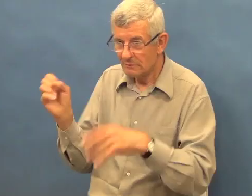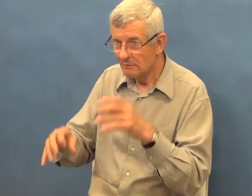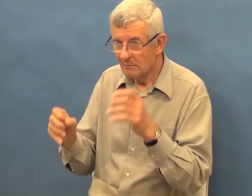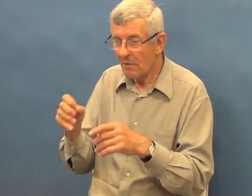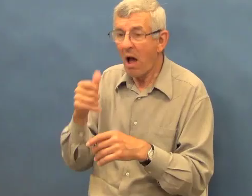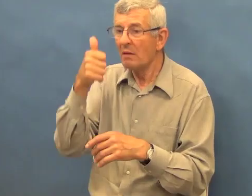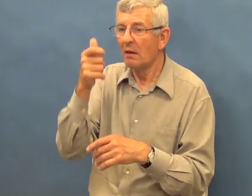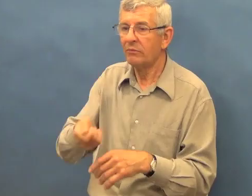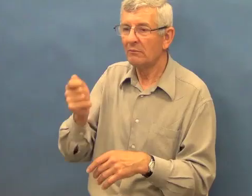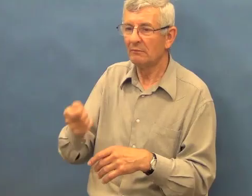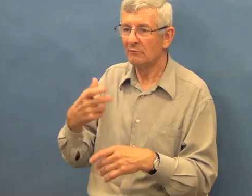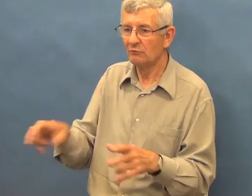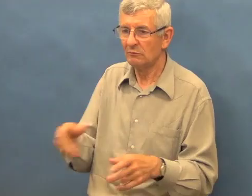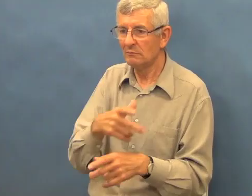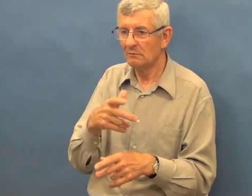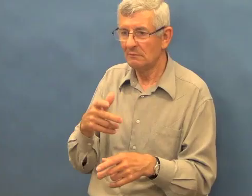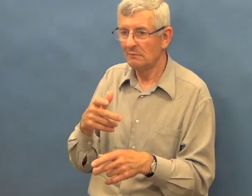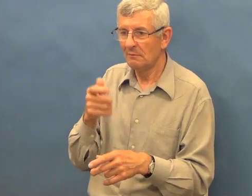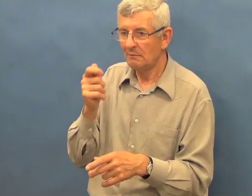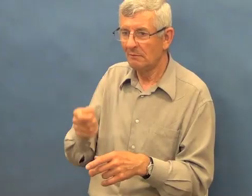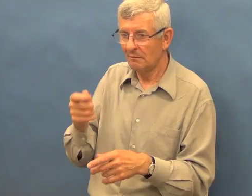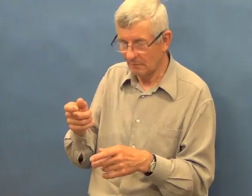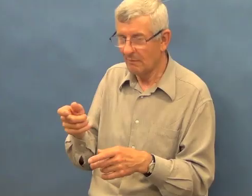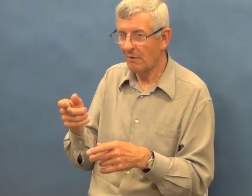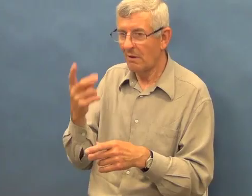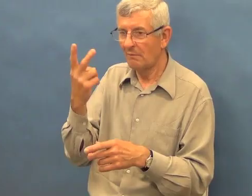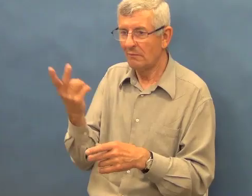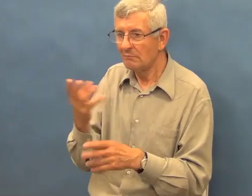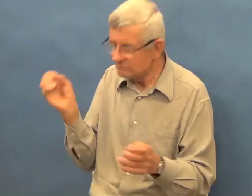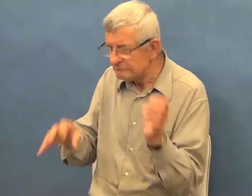Jeden dalej odbijał piłkę rakietką, nic nie robił. Dwóch wrzucało.